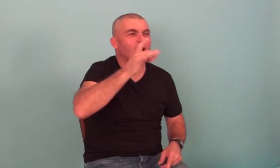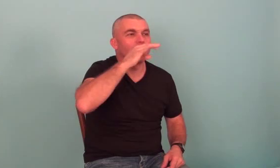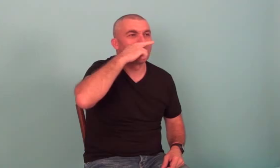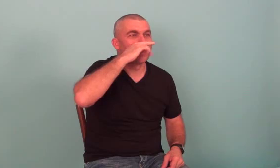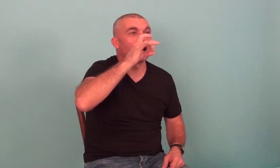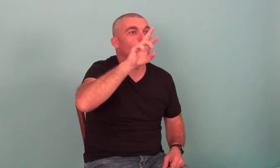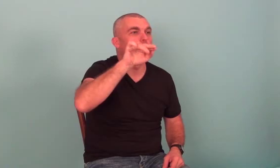GRUSZKA.